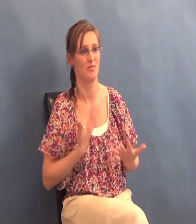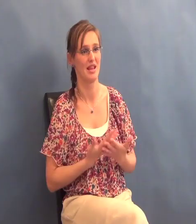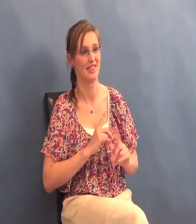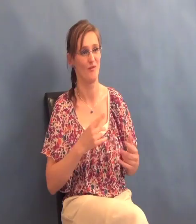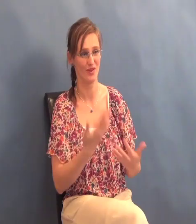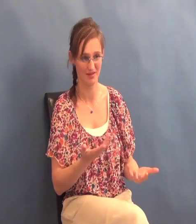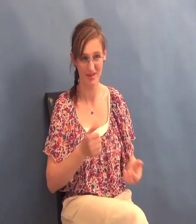Dlaczego nie wolno mu dawać kąpieli?